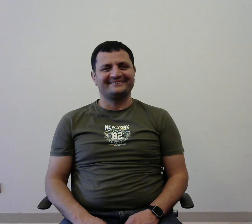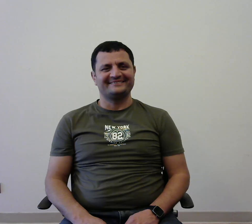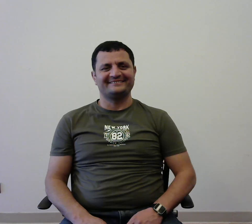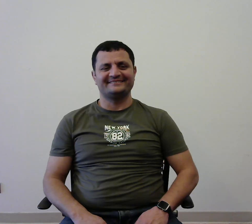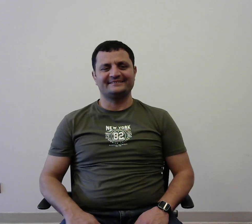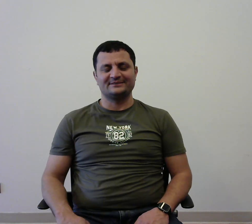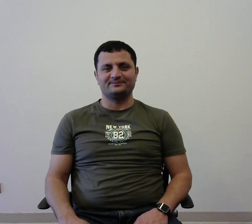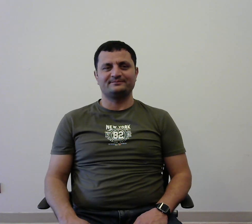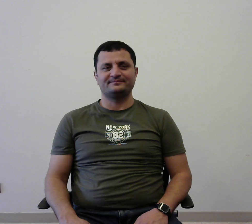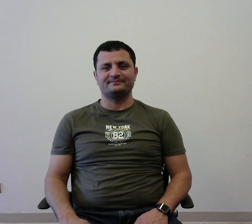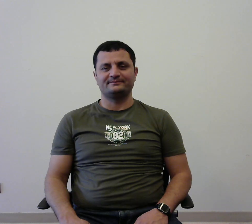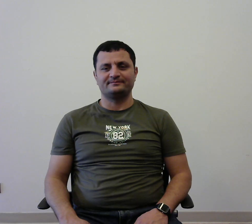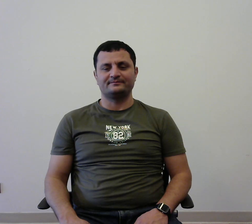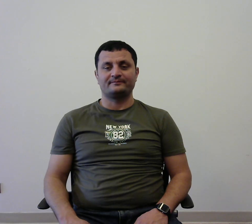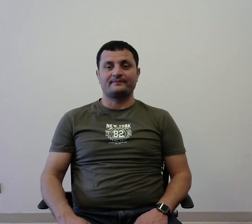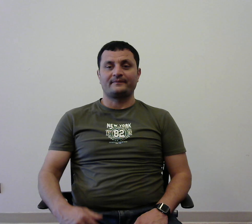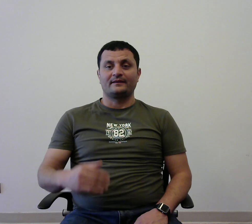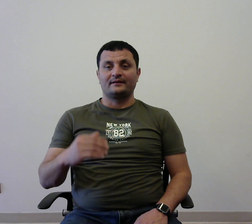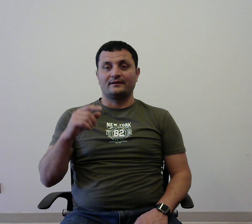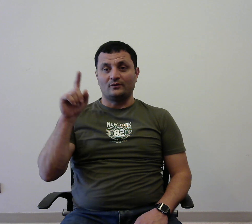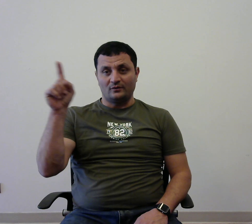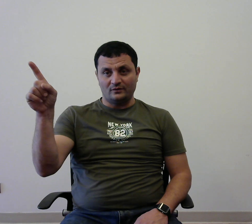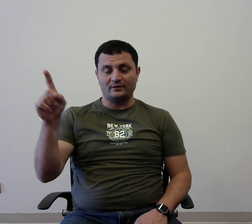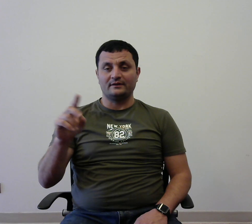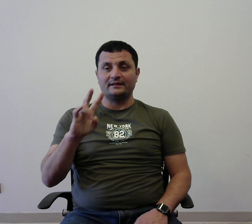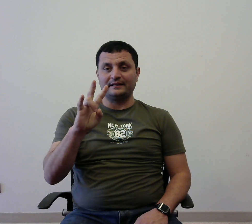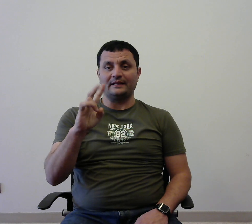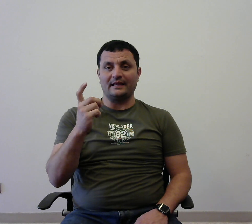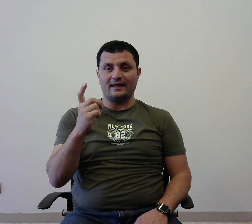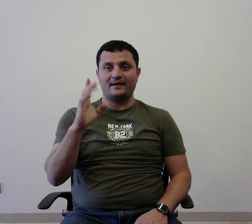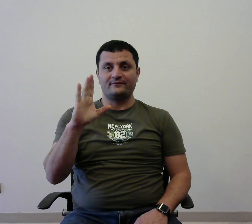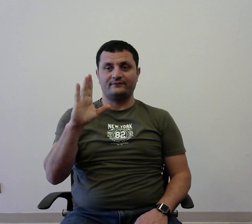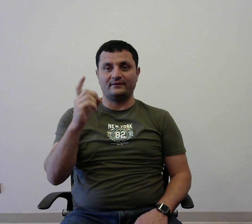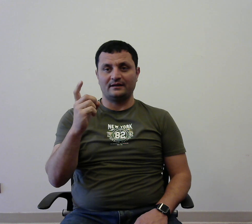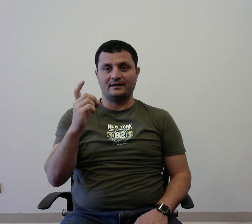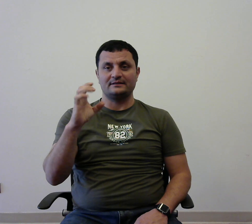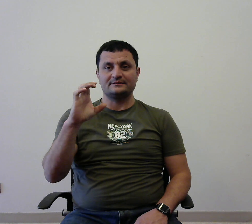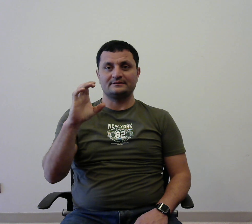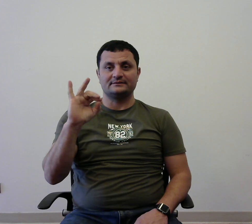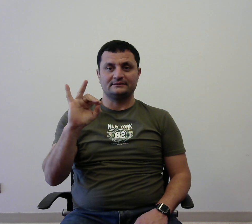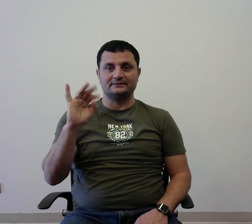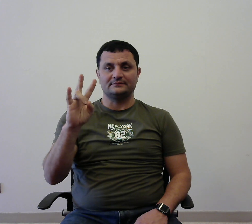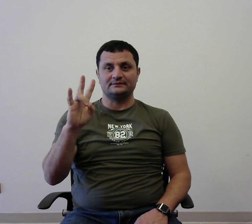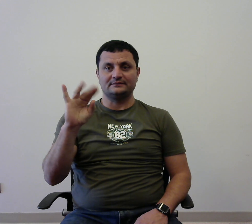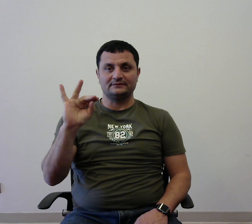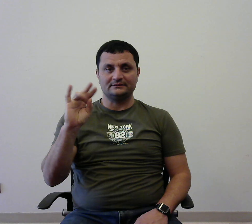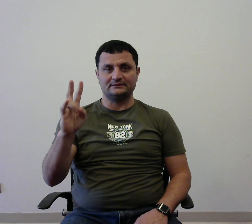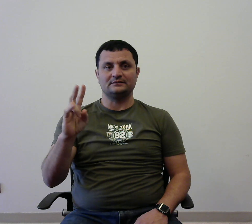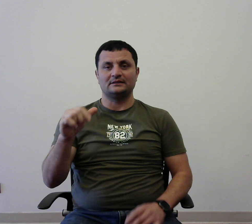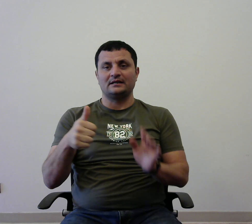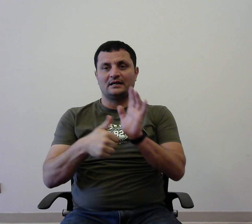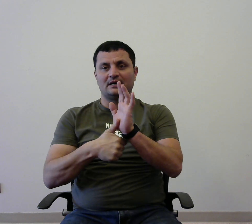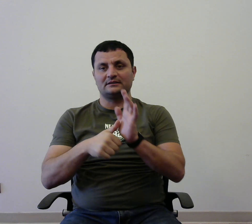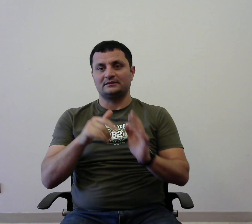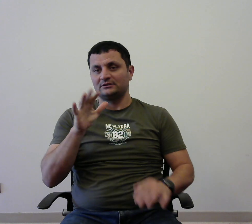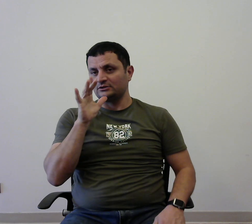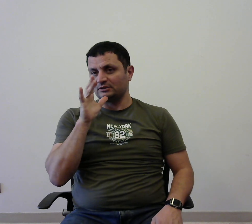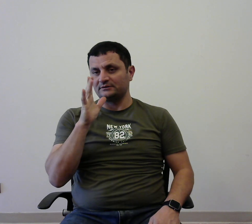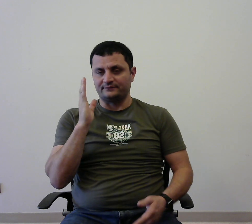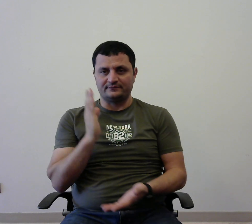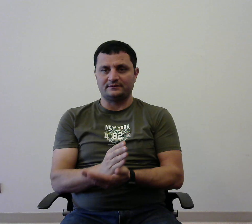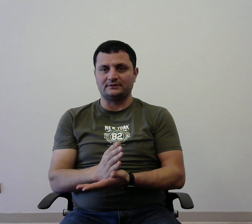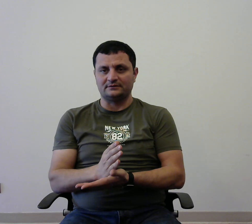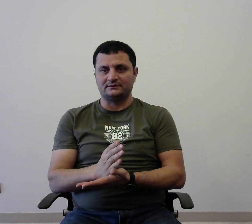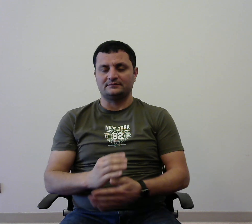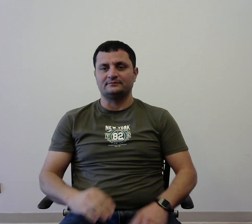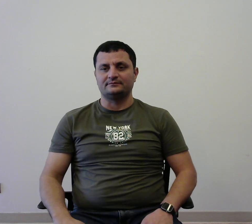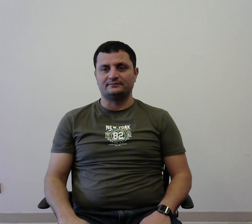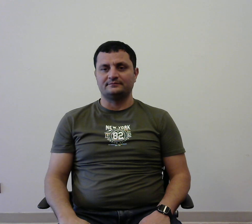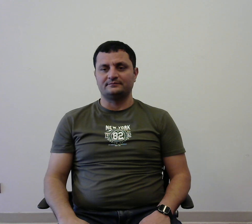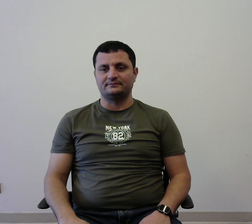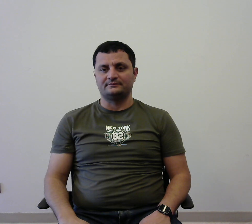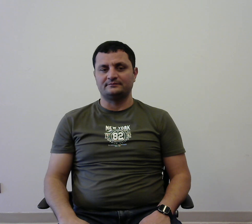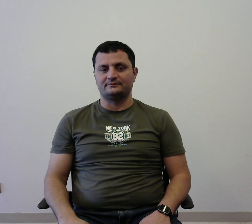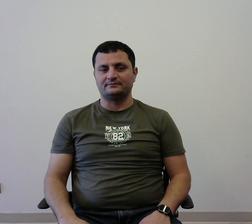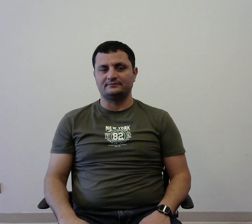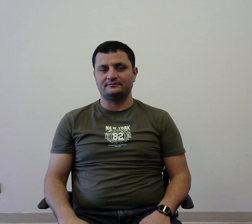Onun nəvəsinin 6 yaşı var